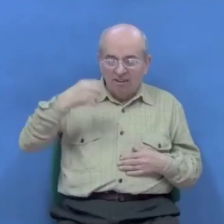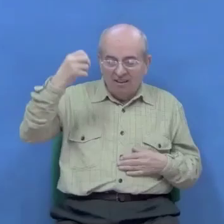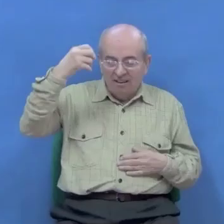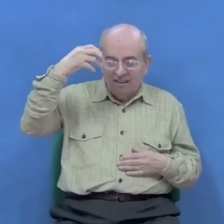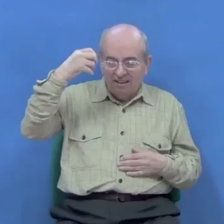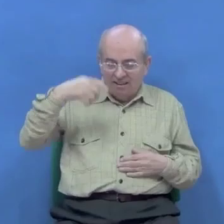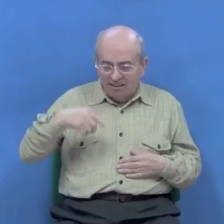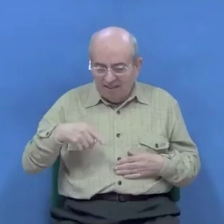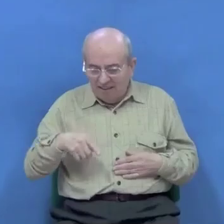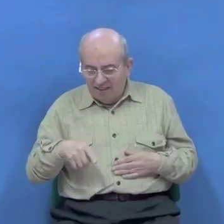Kąpać pod prysznicem.